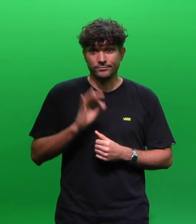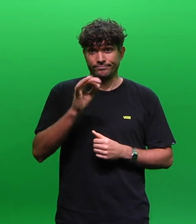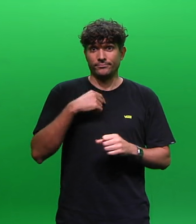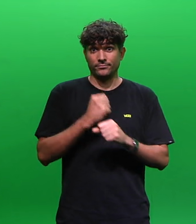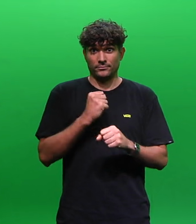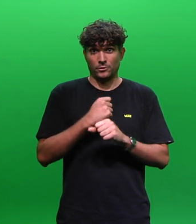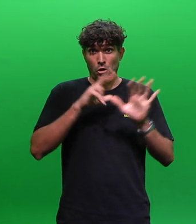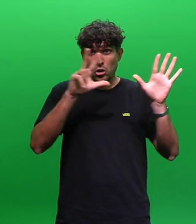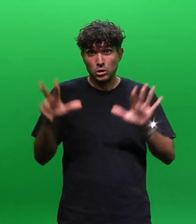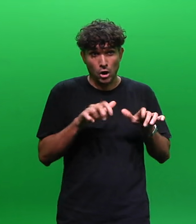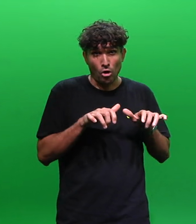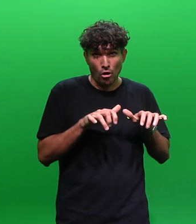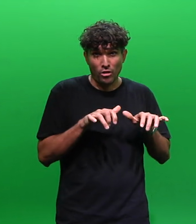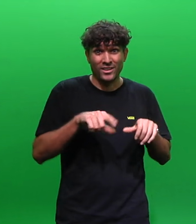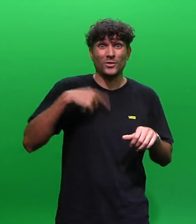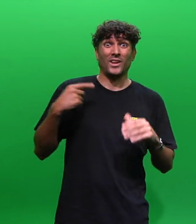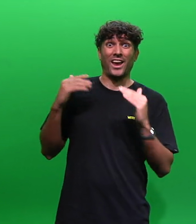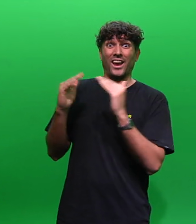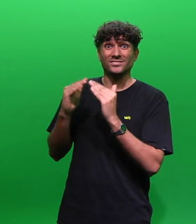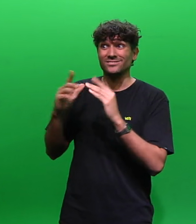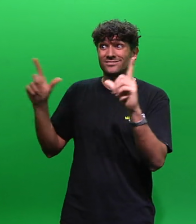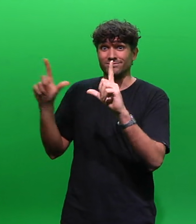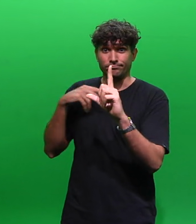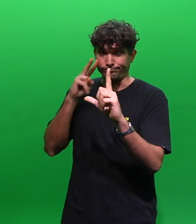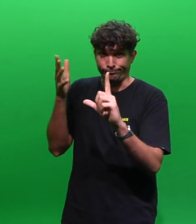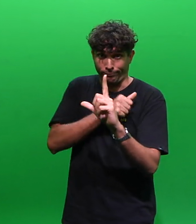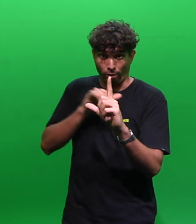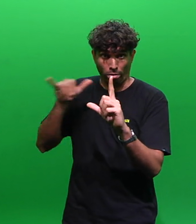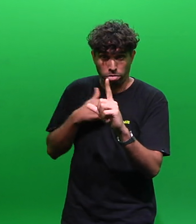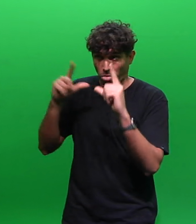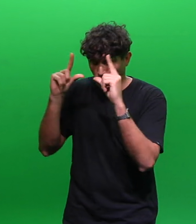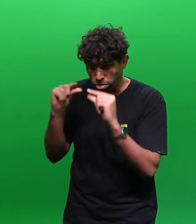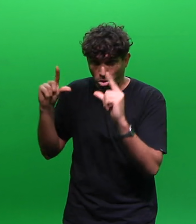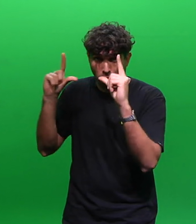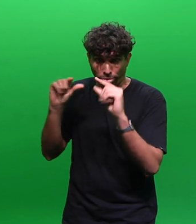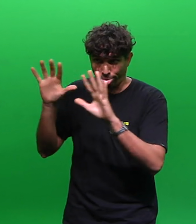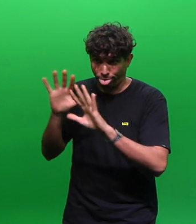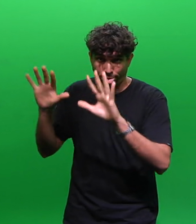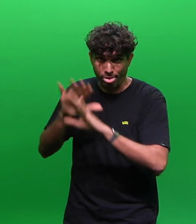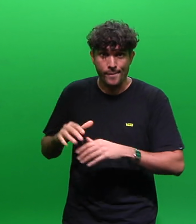Sí, treballo vuit hores amb l'ordinador i després quan arribo a casa no puc mirar la televisió perquè se'm tanquen els ulls, estic cansat i veig borrós.